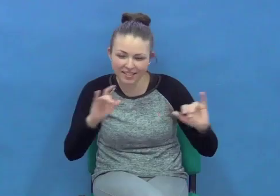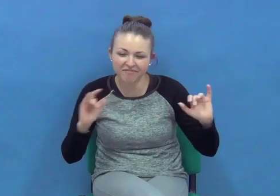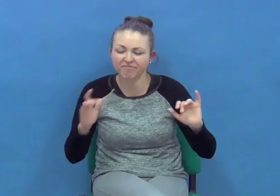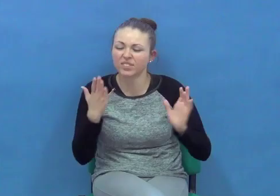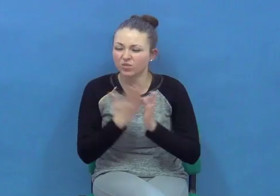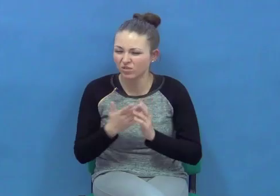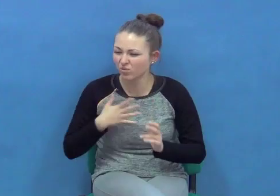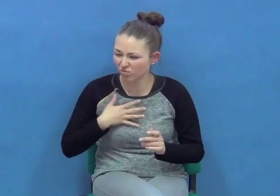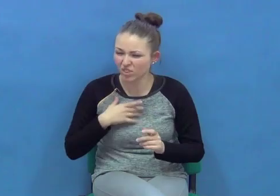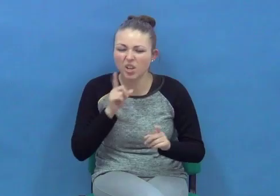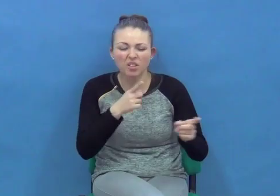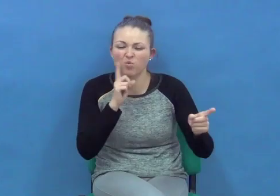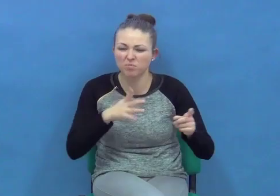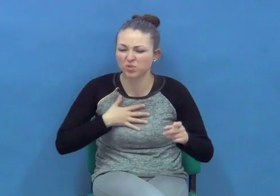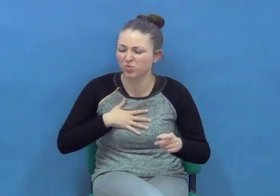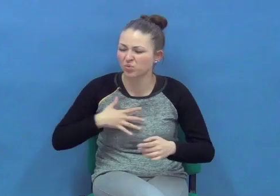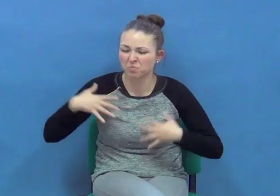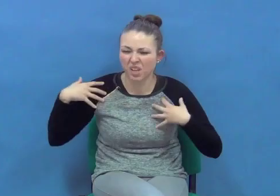Jeden mężczyzna poczuł się zmęczony.